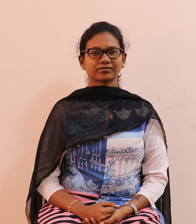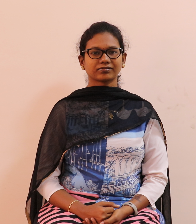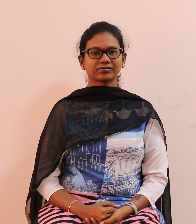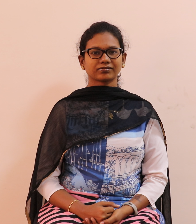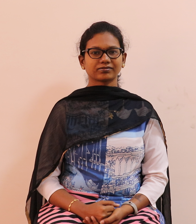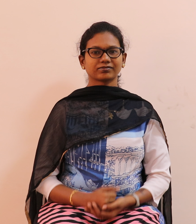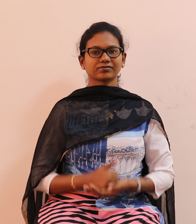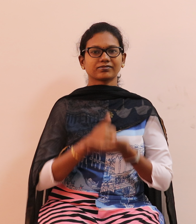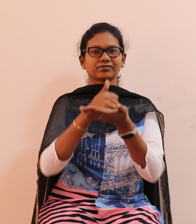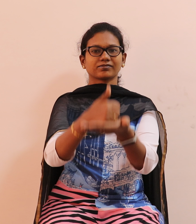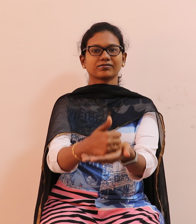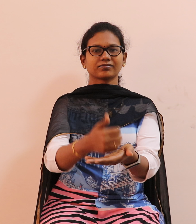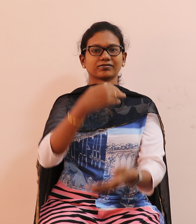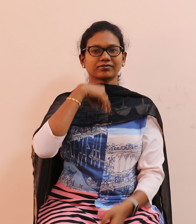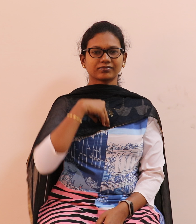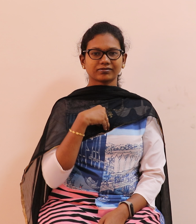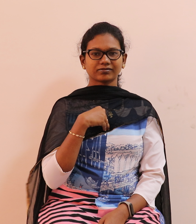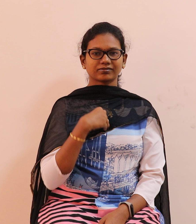help me